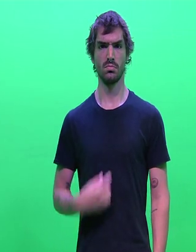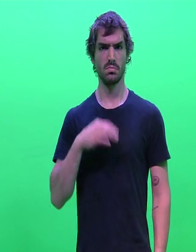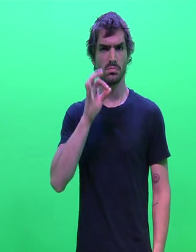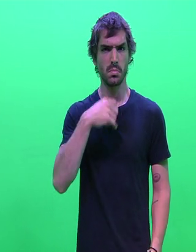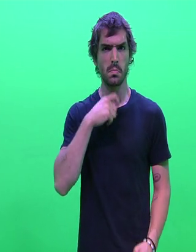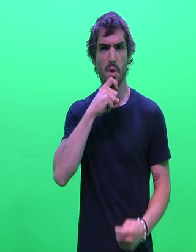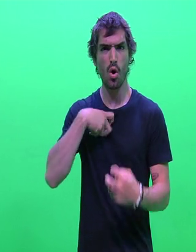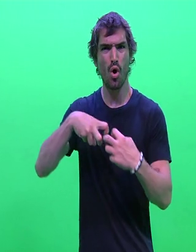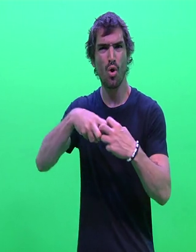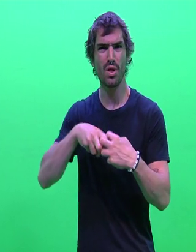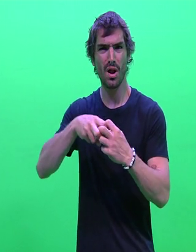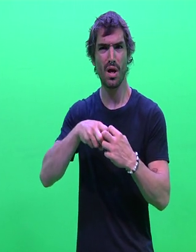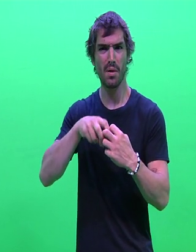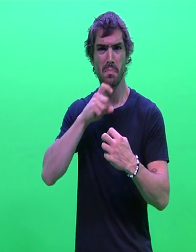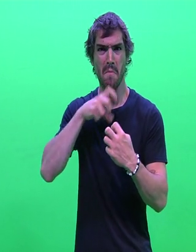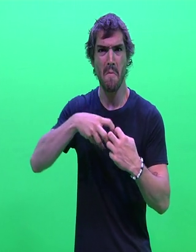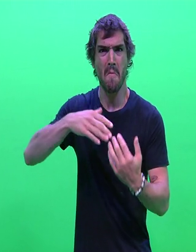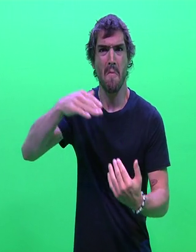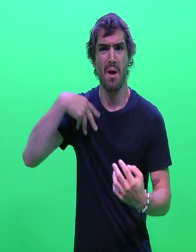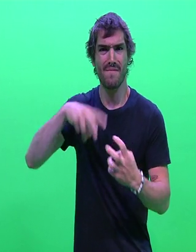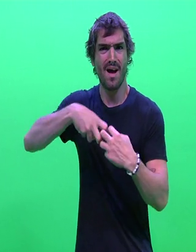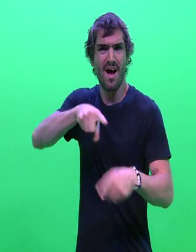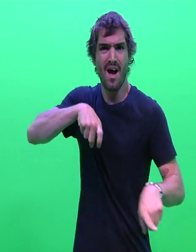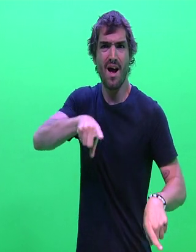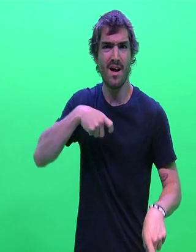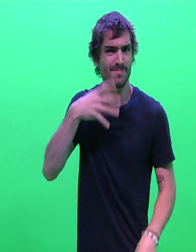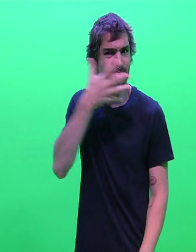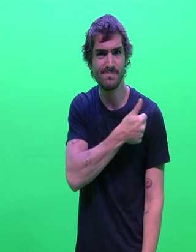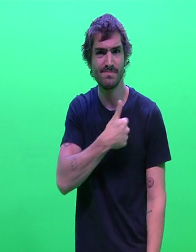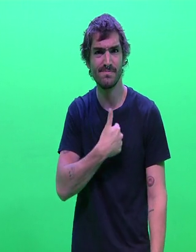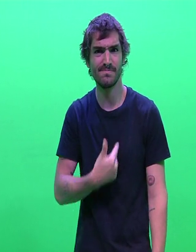Sí, em fa mal el genoll, i el dolor s'ha escampat per tota la cama, i ara mateix no puc moure-la.